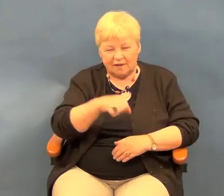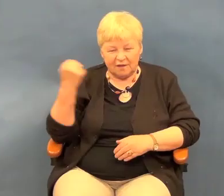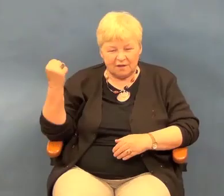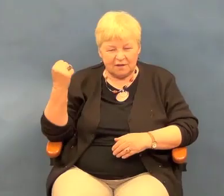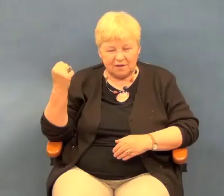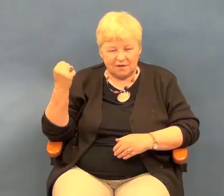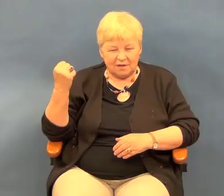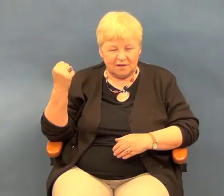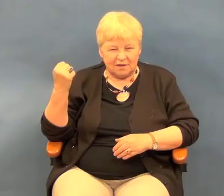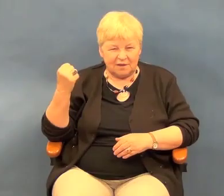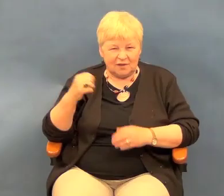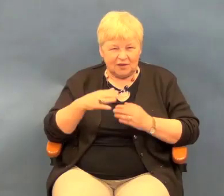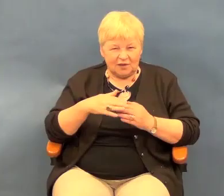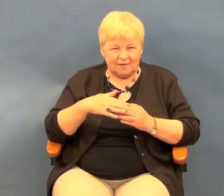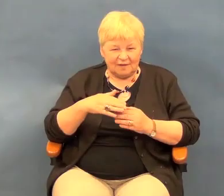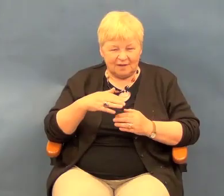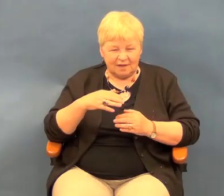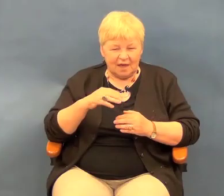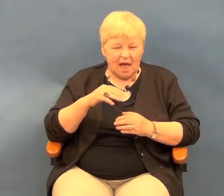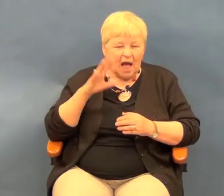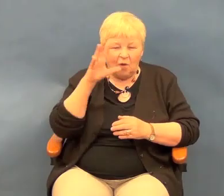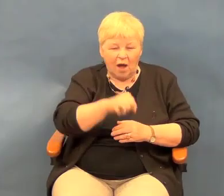Drzwi otworzyć, drzwi.